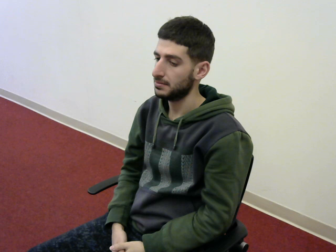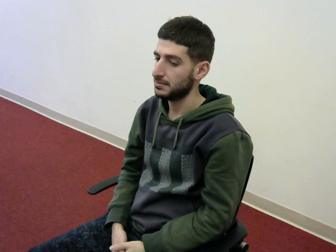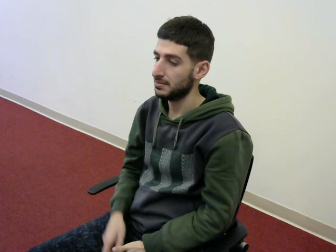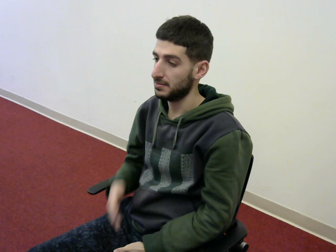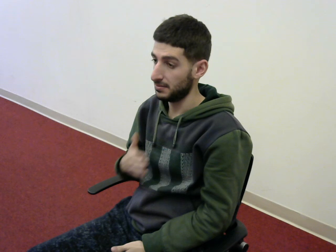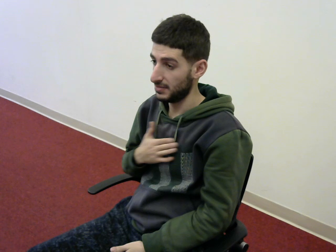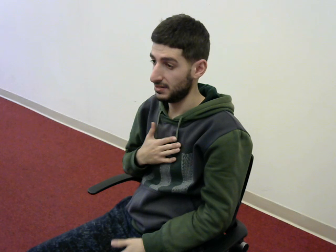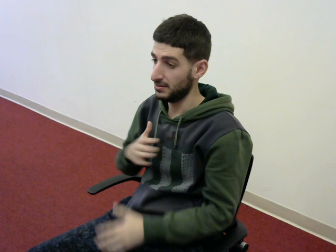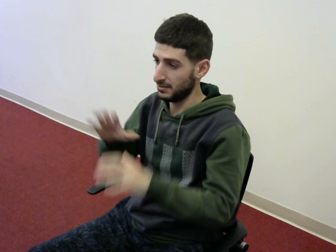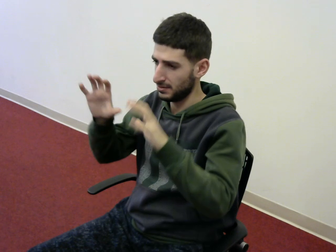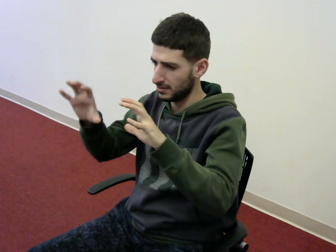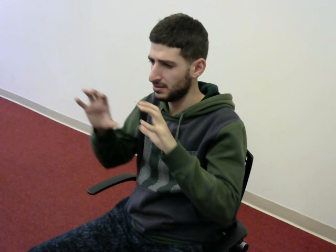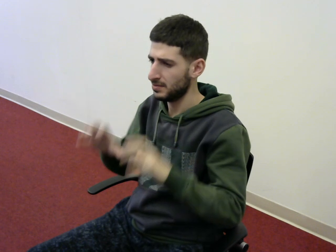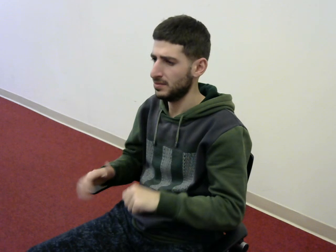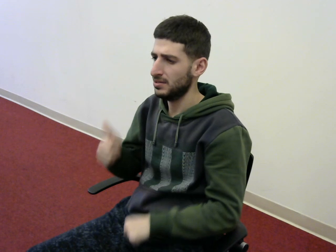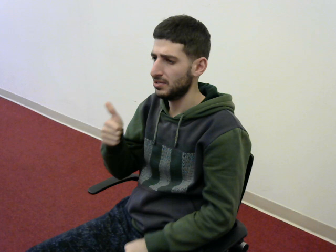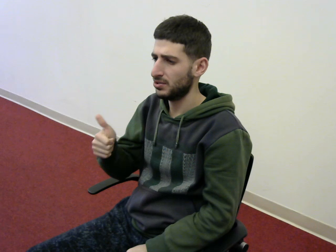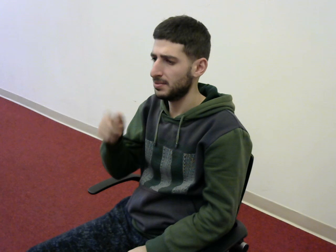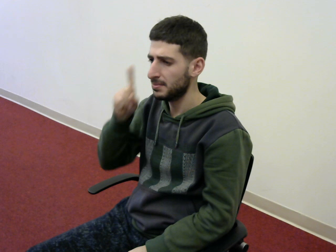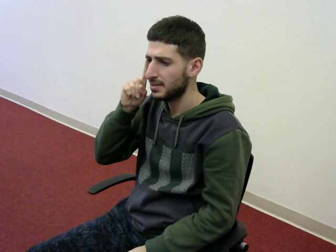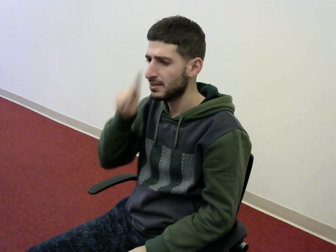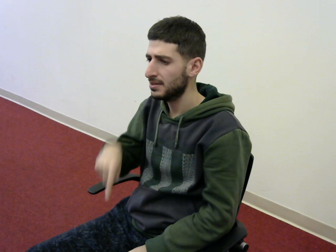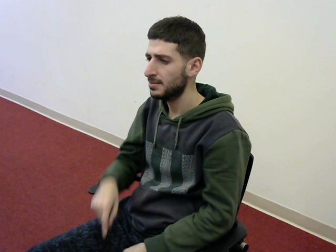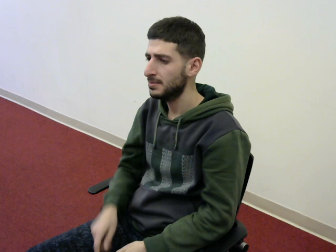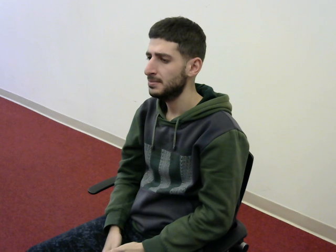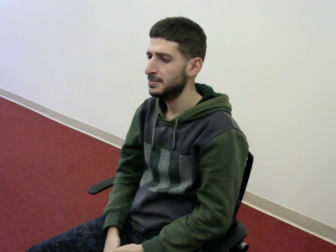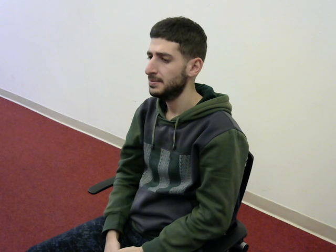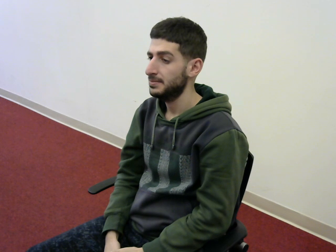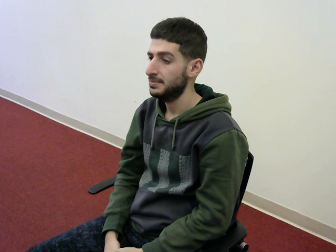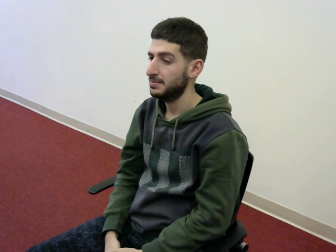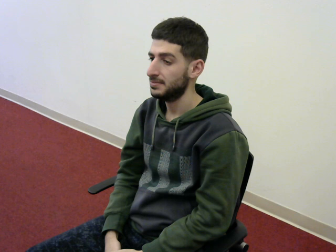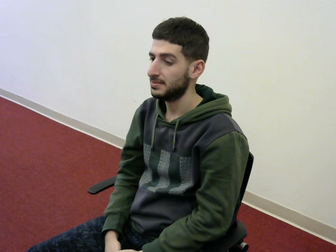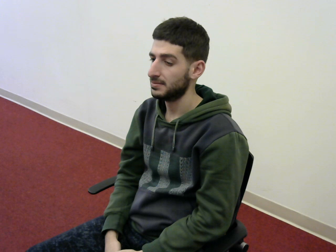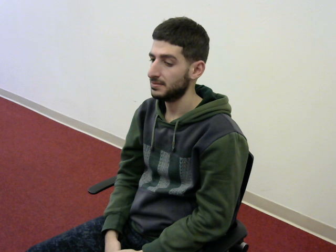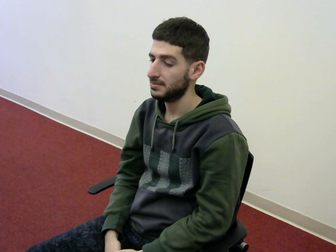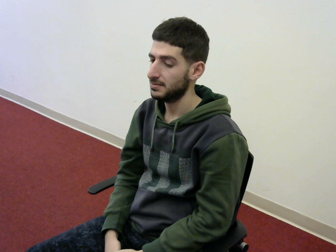Mən qanunvericiliyi yaxşı bilirəm